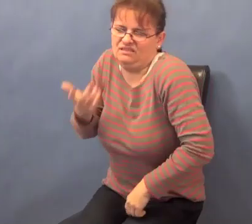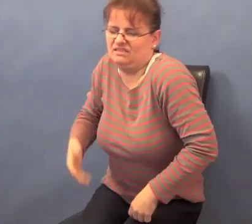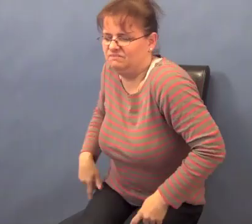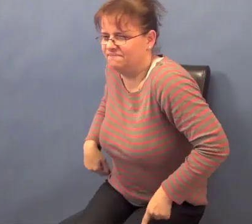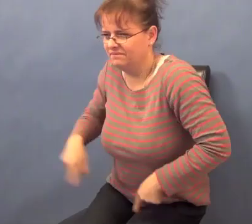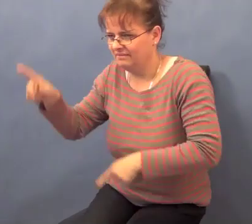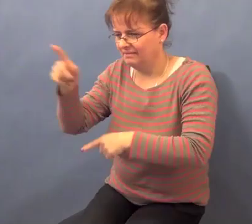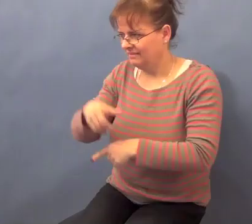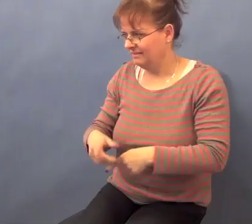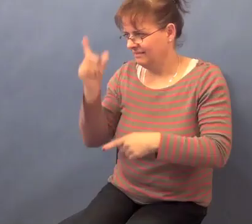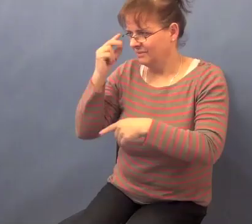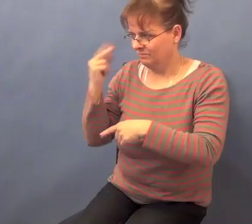Dziewczyna potraktowała ten nakaz lekceważąco.